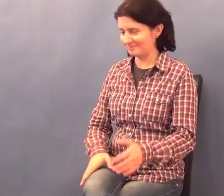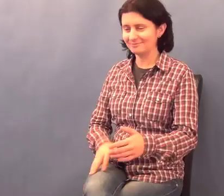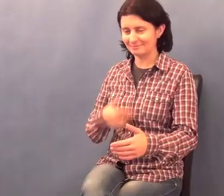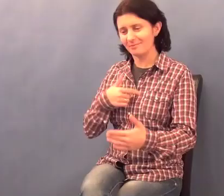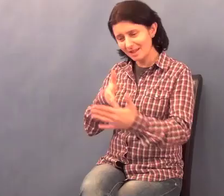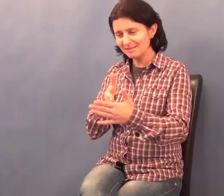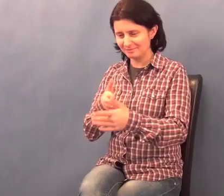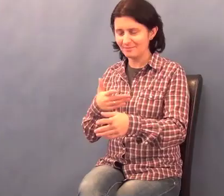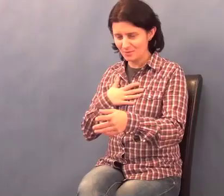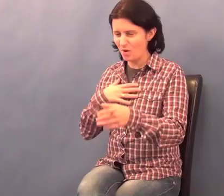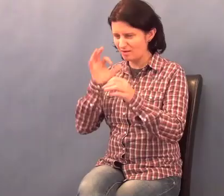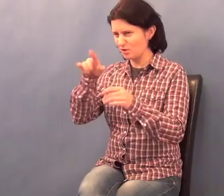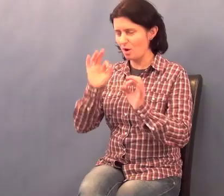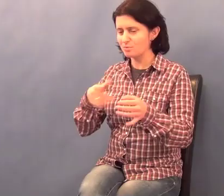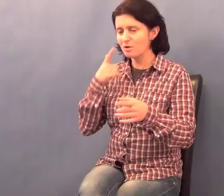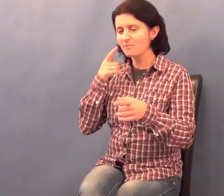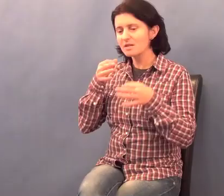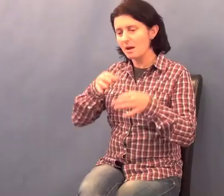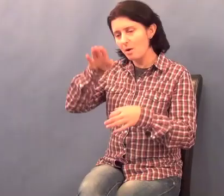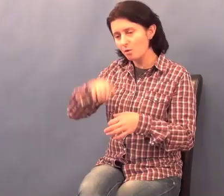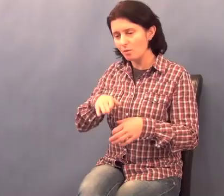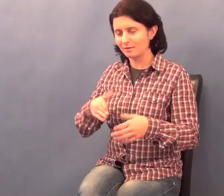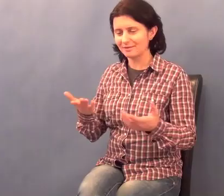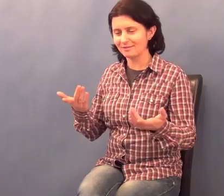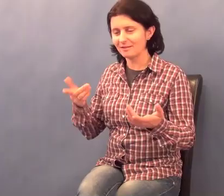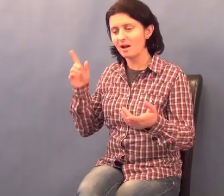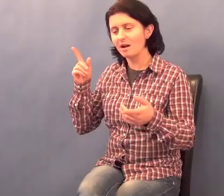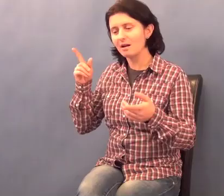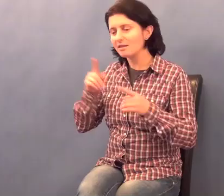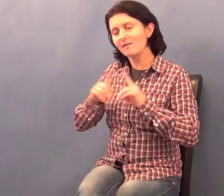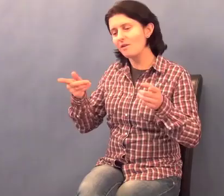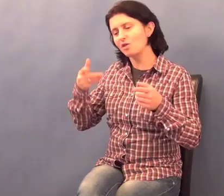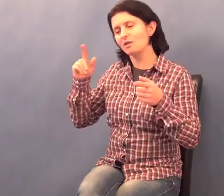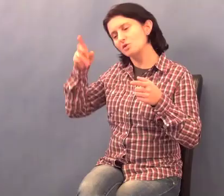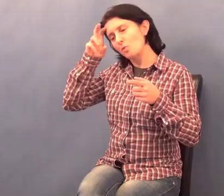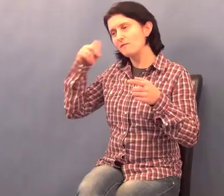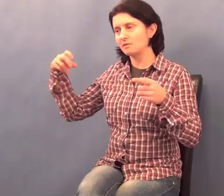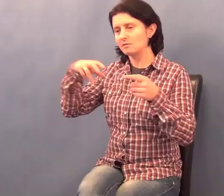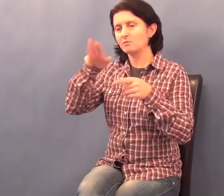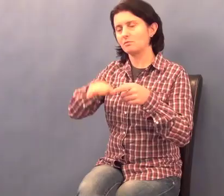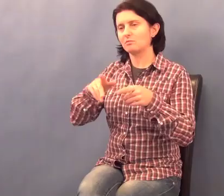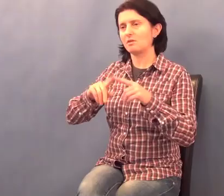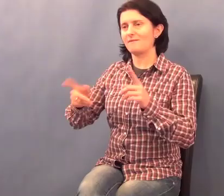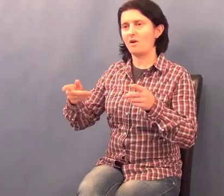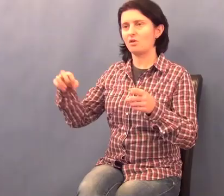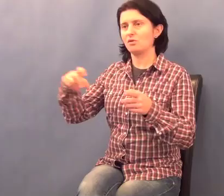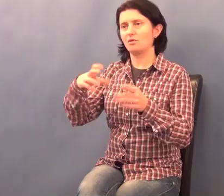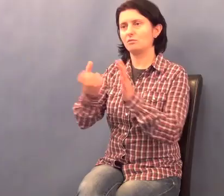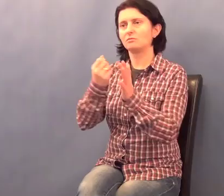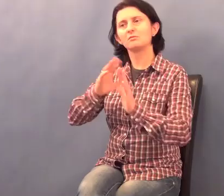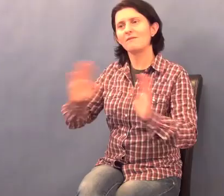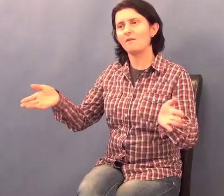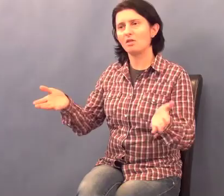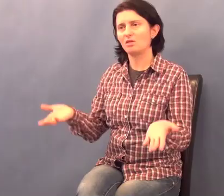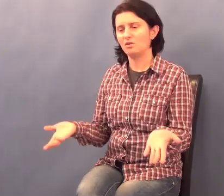Ja tak to oceniam, myślę, że ty dobrze powiedziałaś jeśli chodzi o parkowanie samochodu. Człowiekowi nie wolno podejść i zabrać samochodu, który stoi.